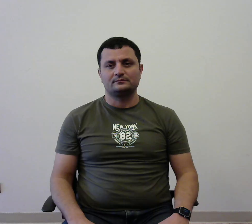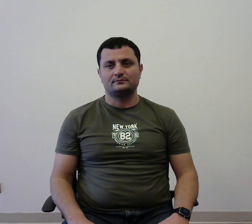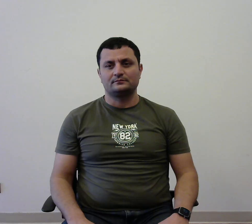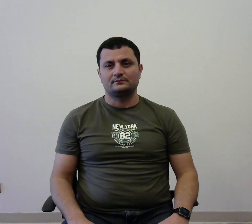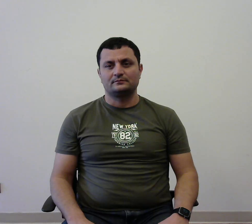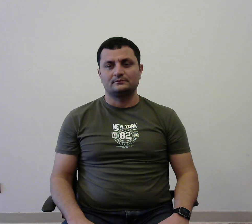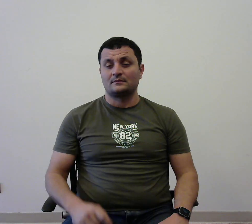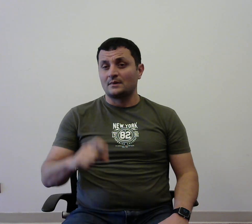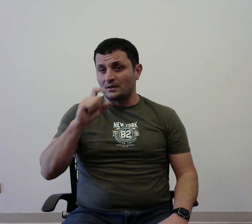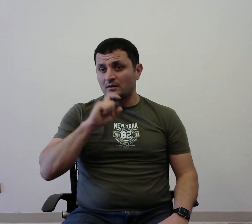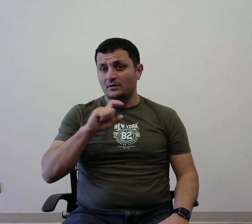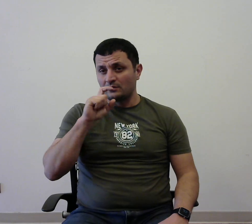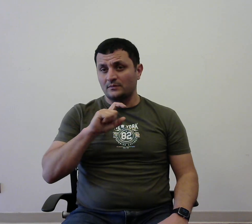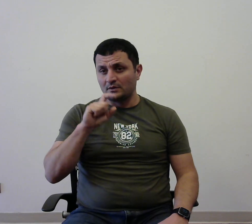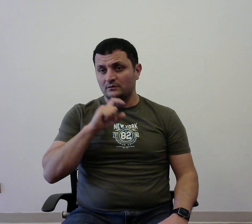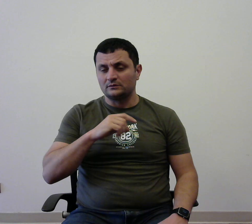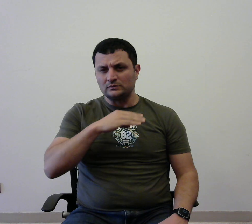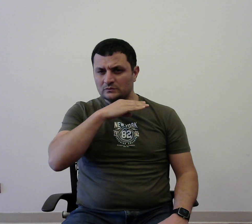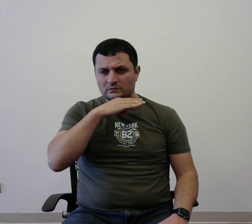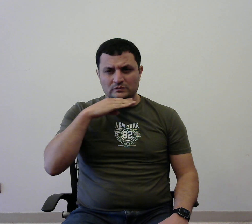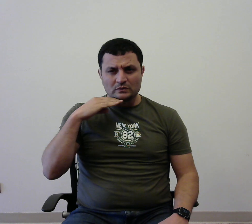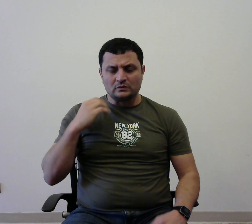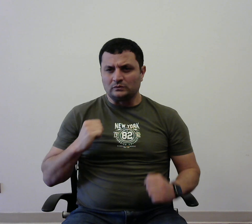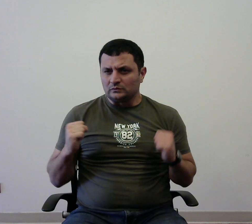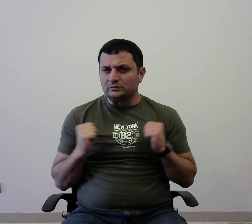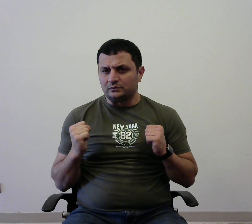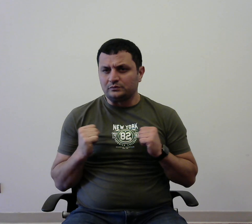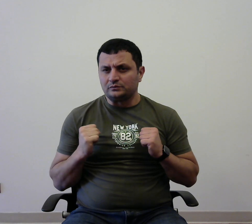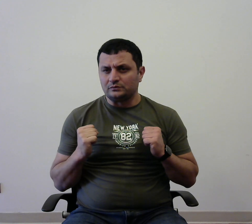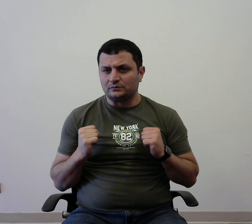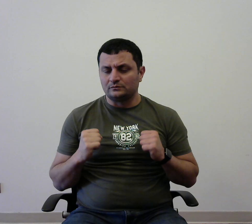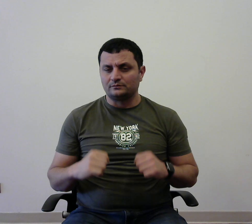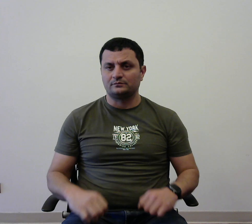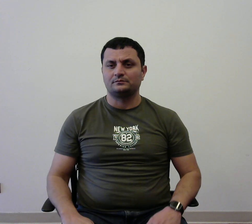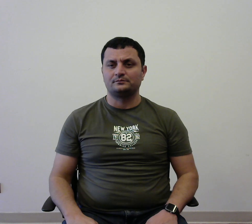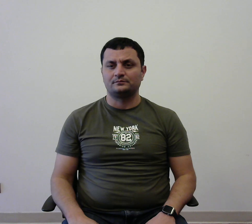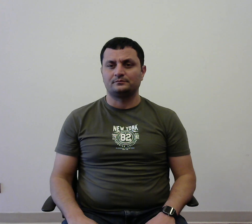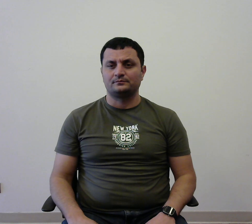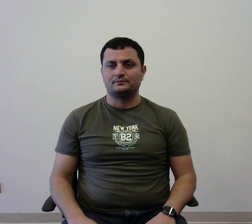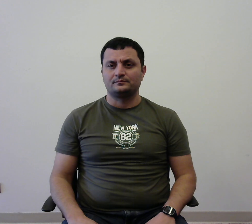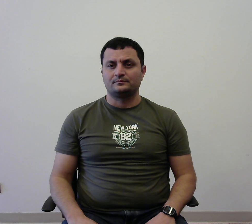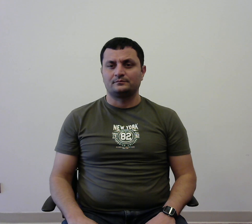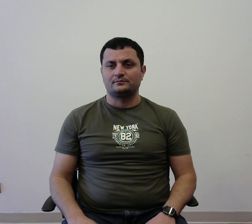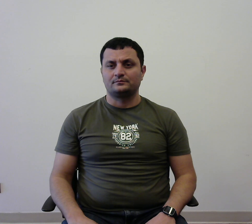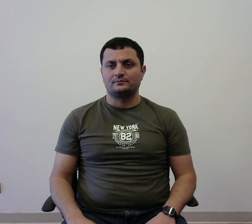Dondurma çox soyuqdur